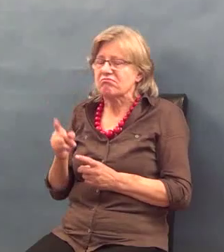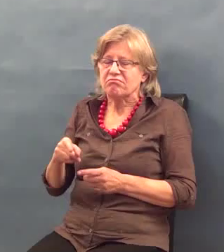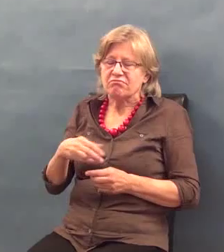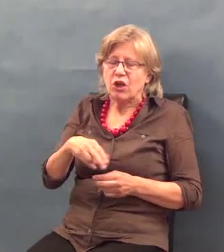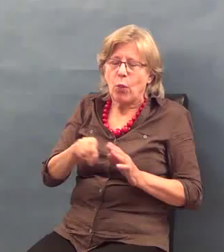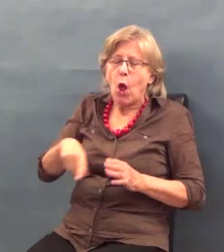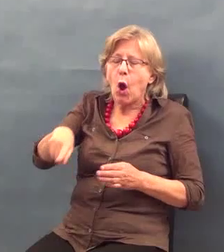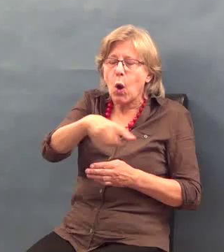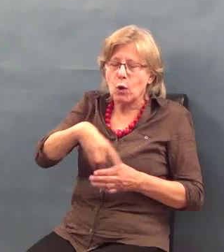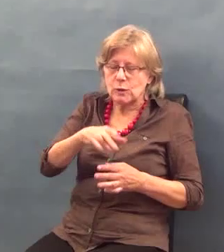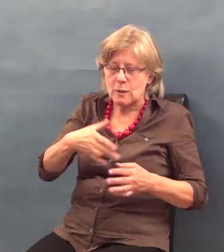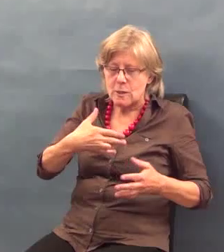Podchodzi do kosza i chce go ukraść.